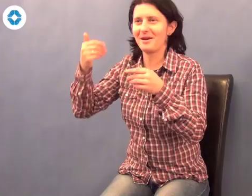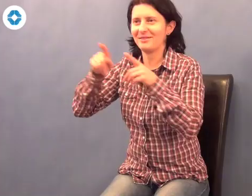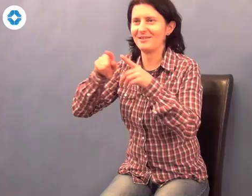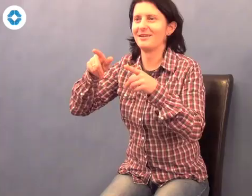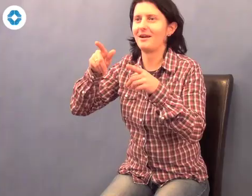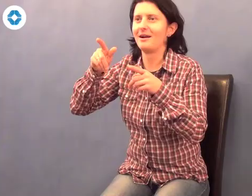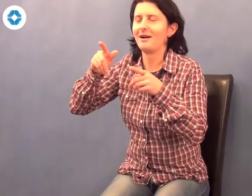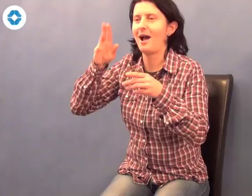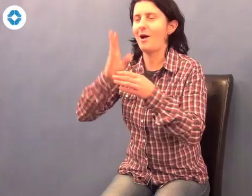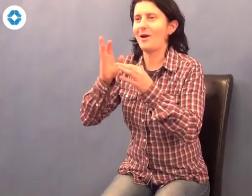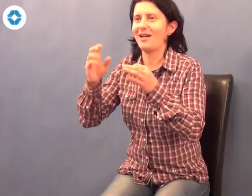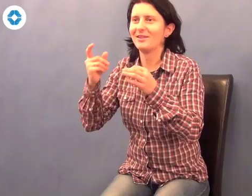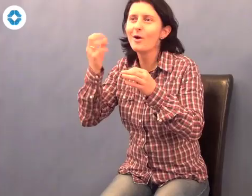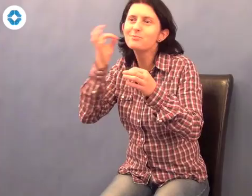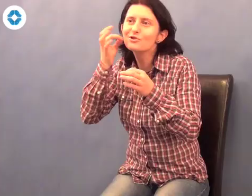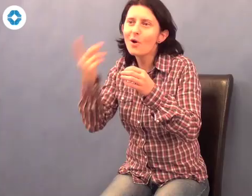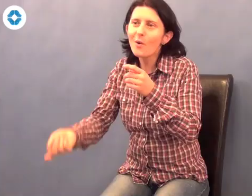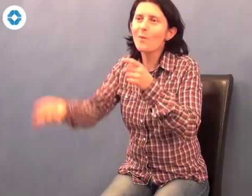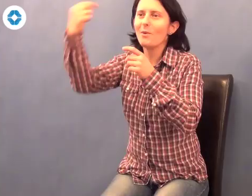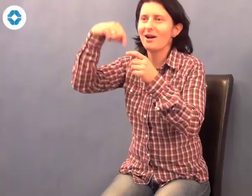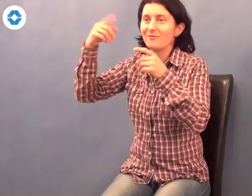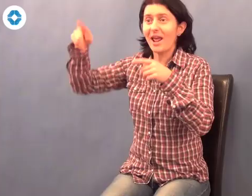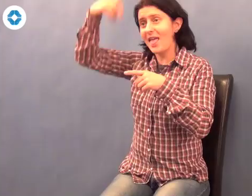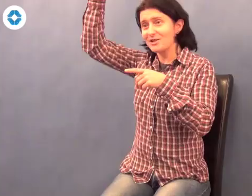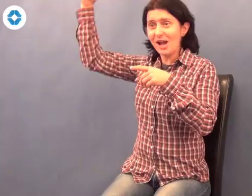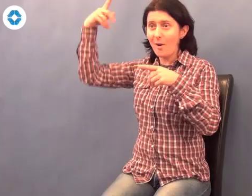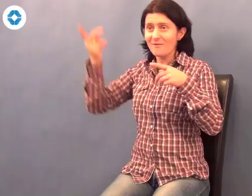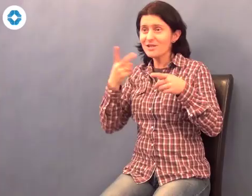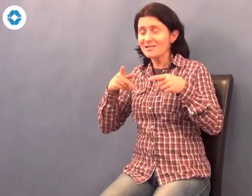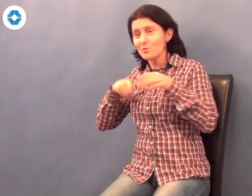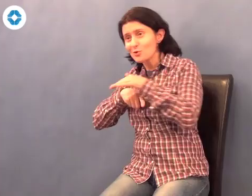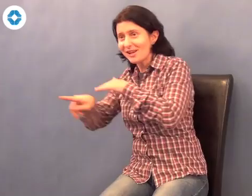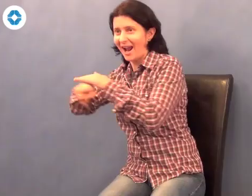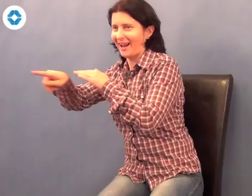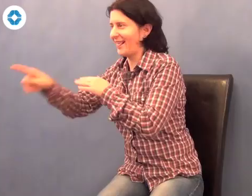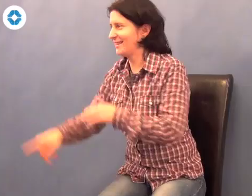Akurat pszczoły wyleciały z ula i obaj zaczęli przed nimi uciekać.